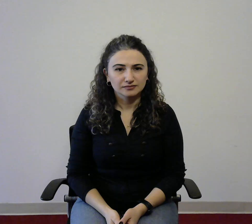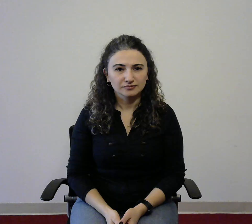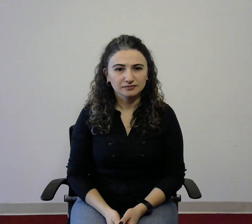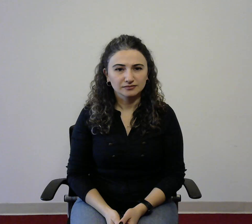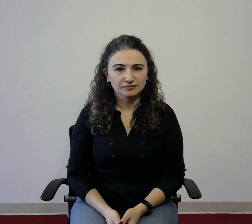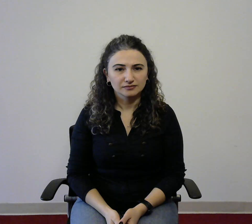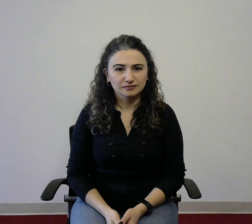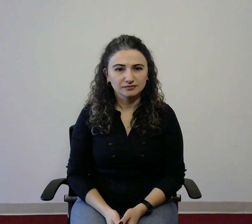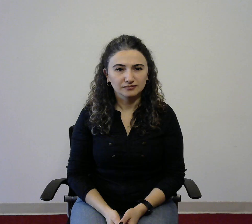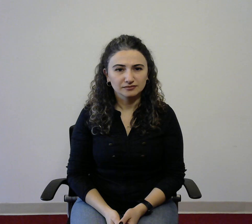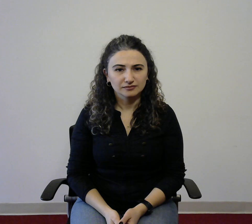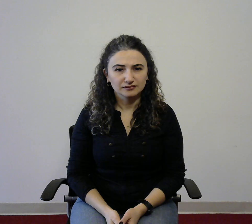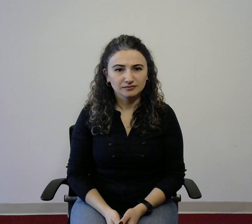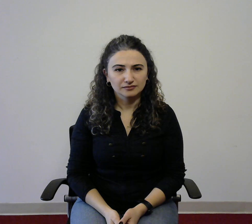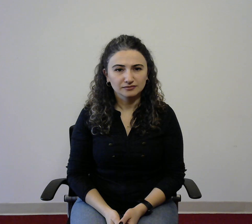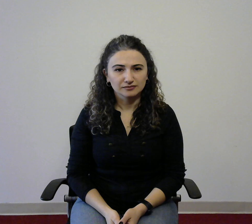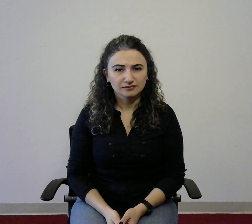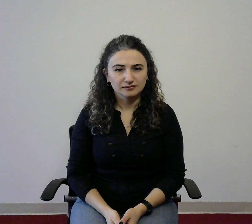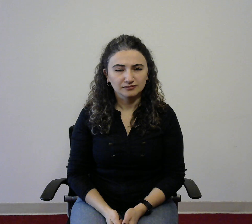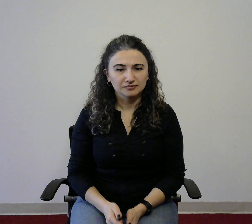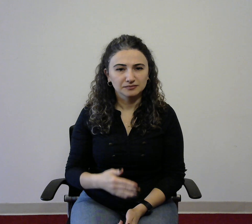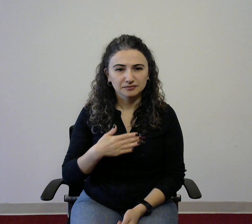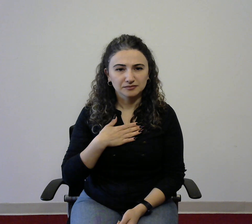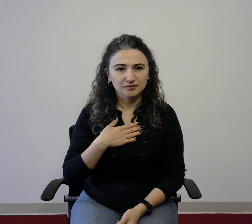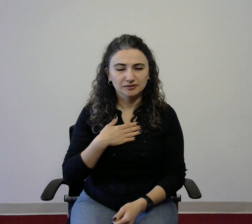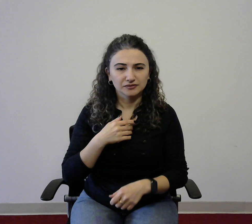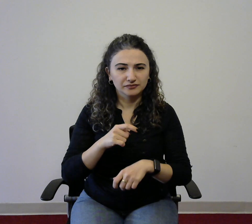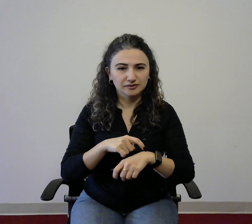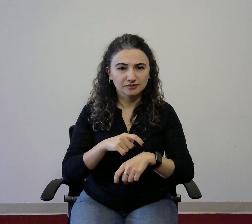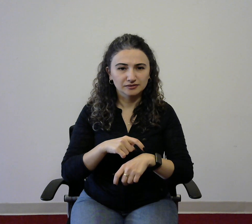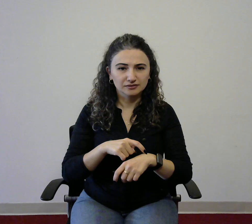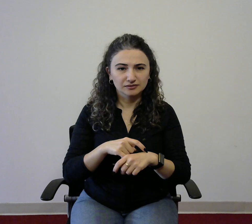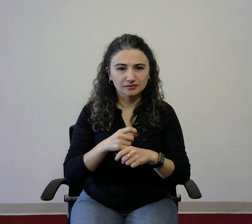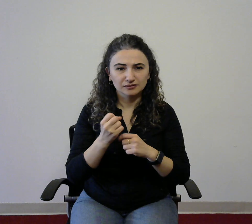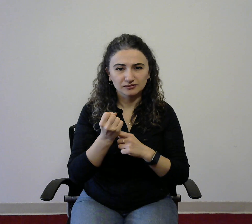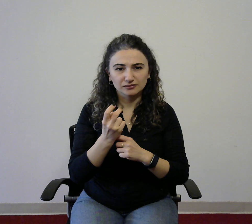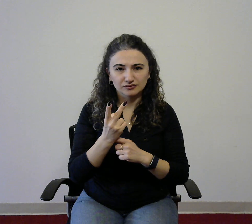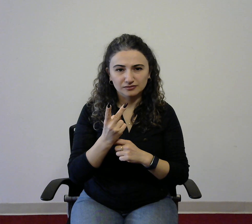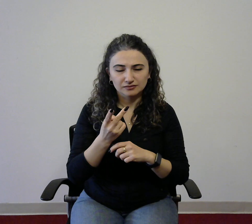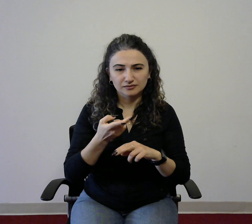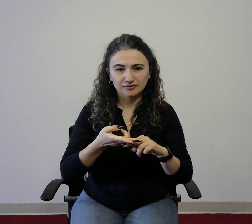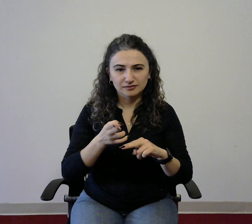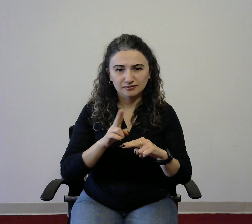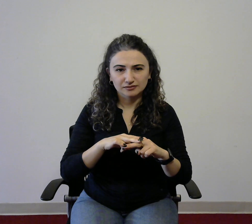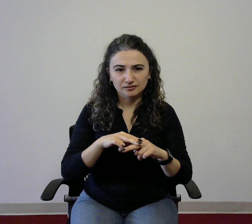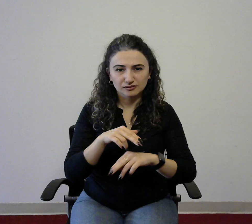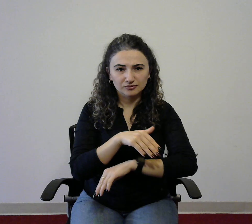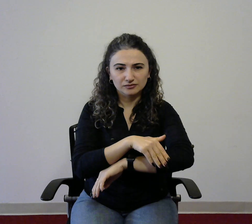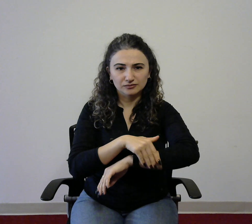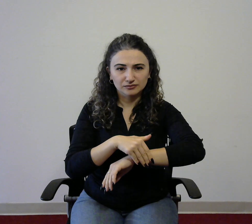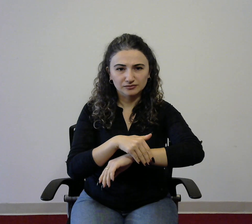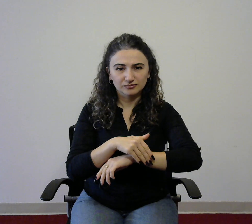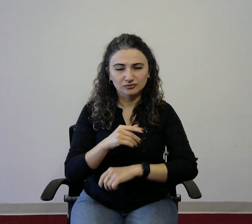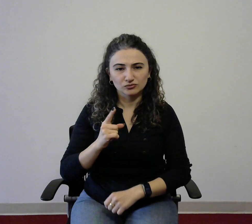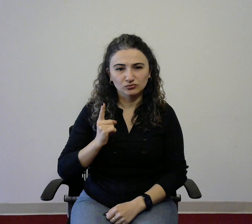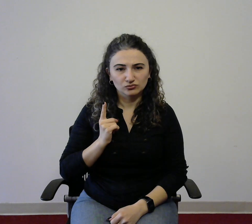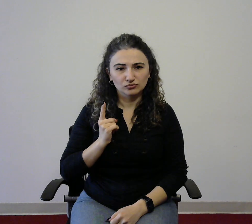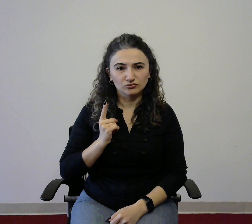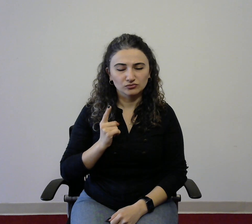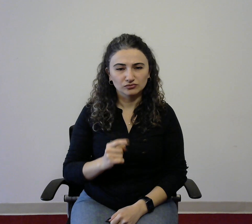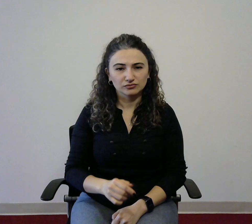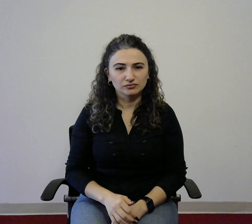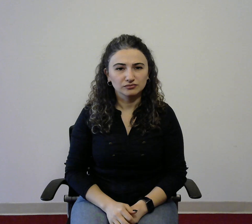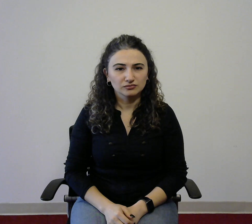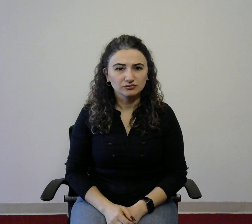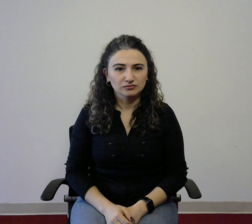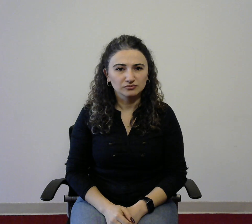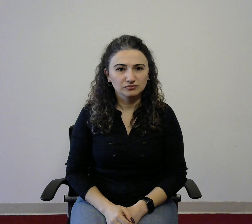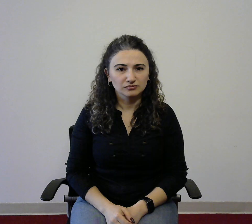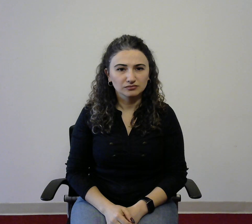Mən saat 12-də bu ünvanda olmalıyam